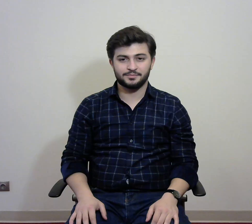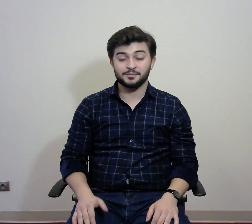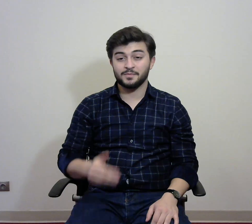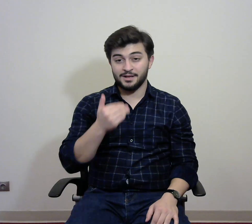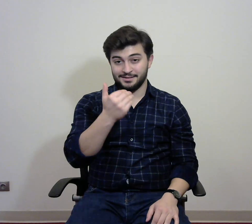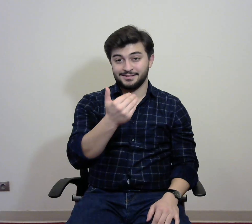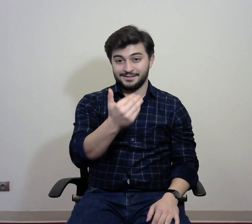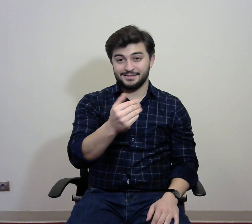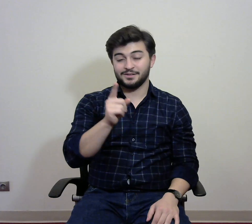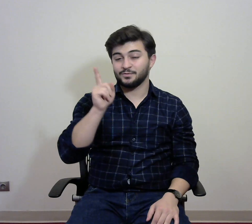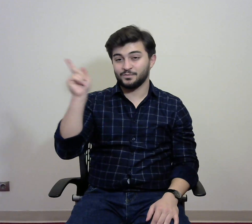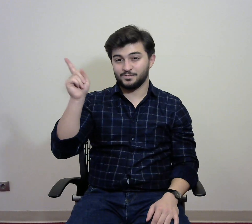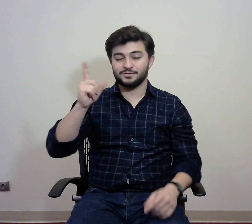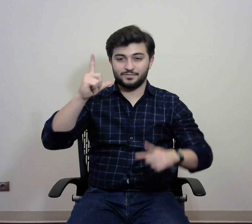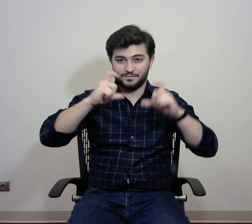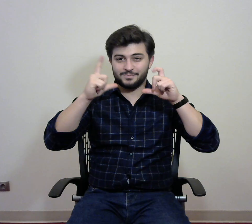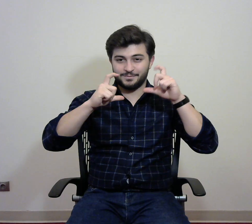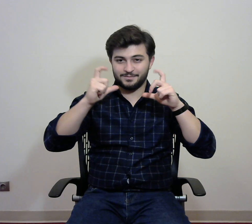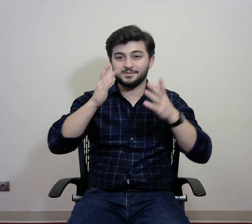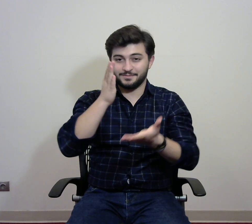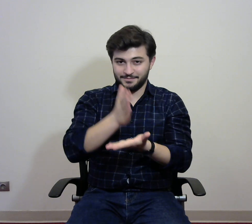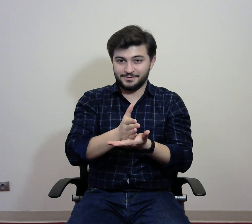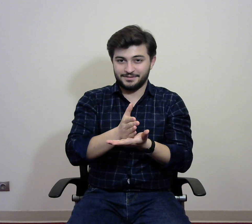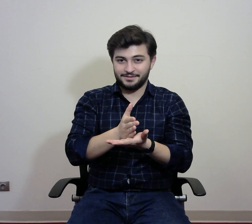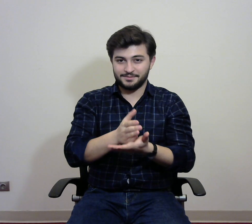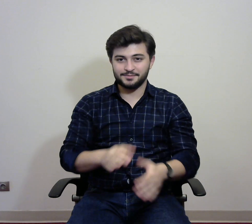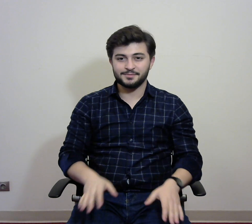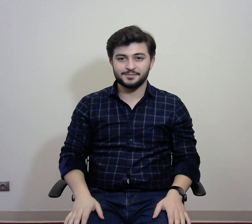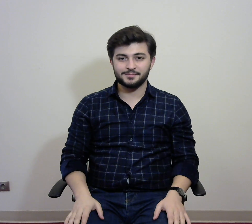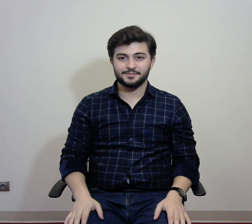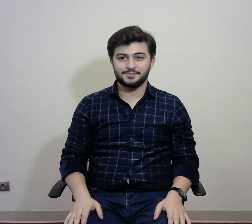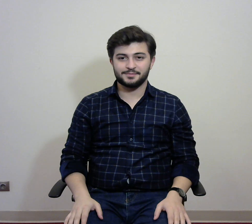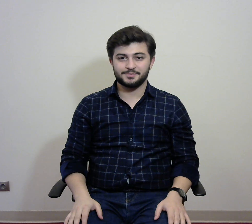Sizdə onun şəkli var?